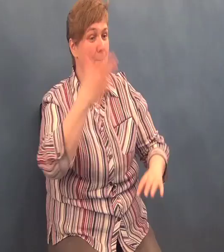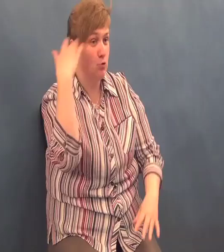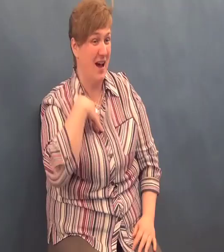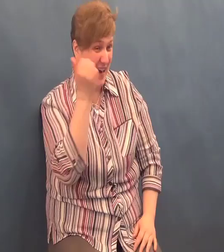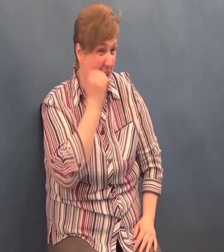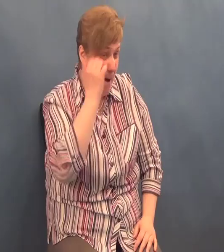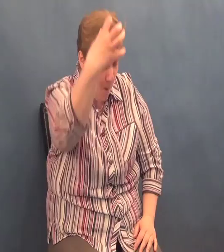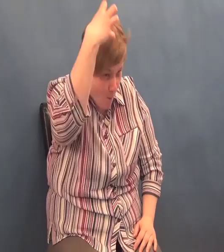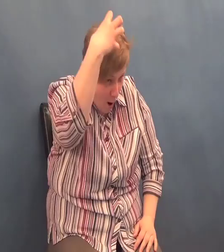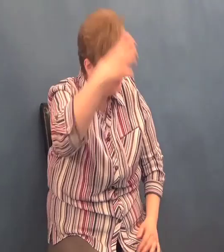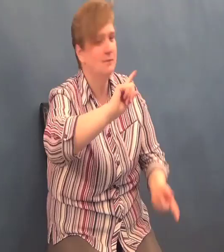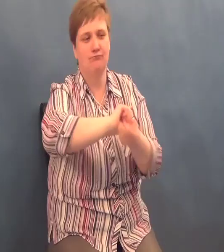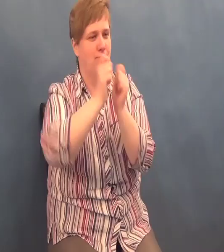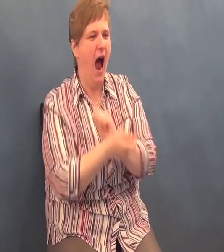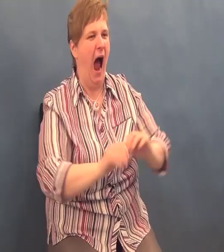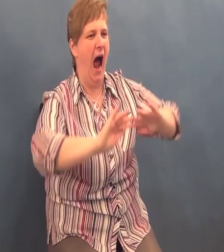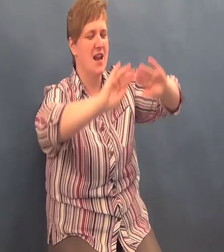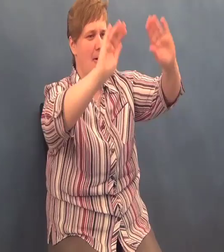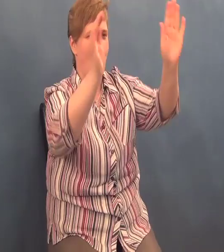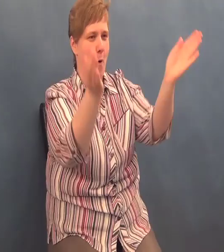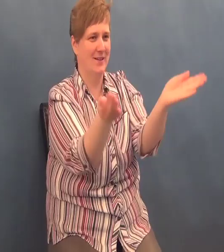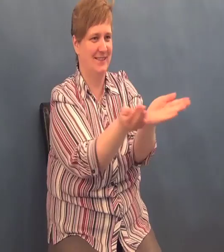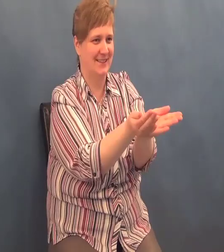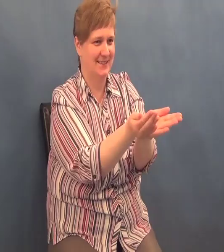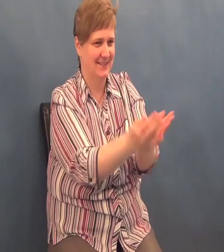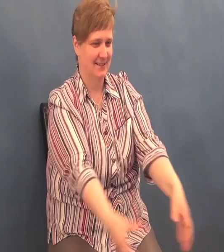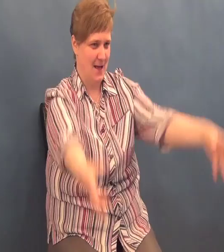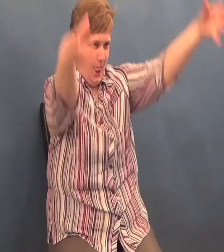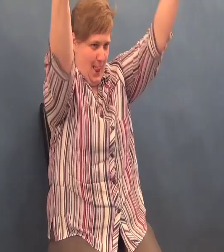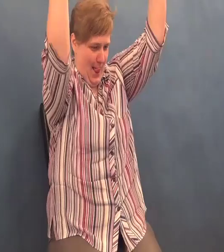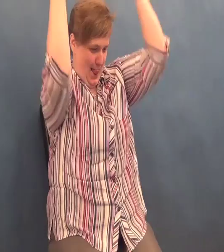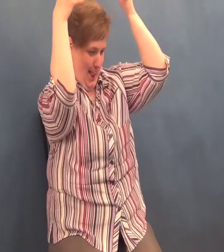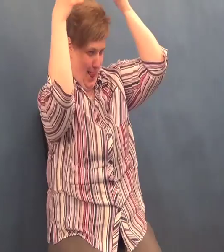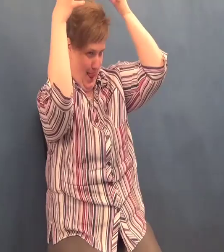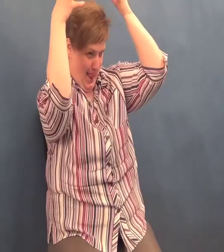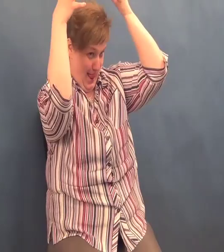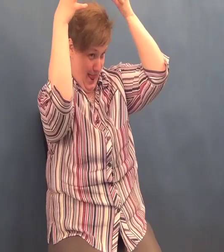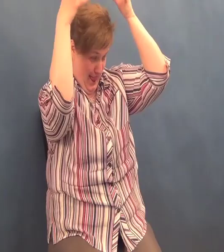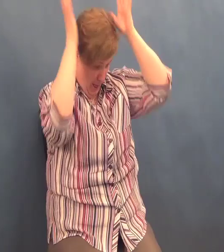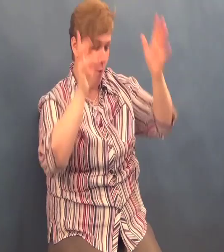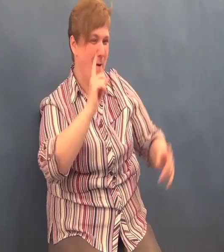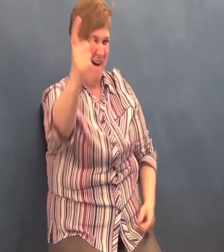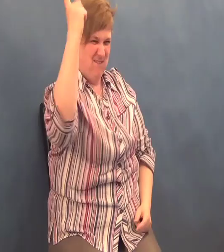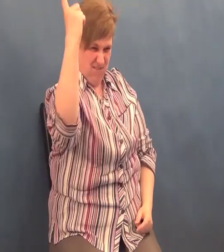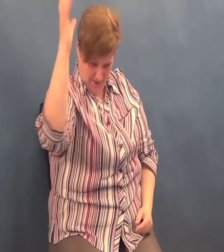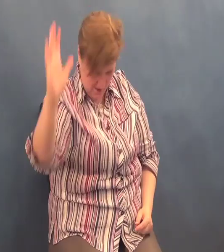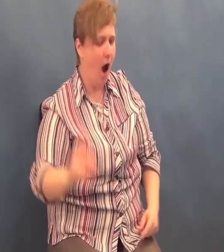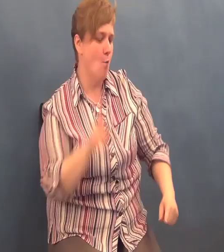Wcześniej duża myszka miała na głowie jabłko, ale zamieniała je na wielki arbuz, który położyła sobie na głowie.